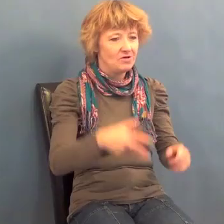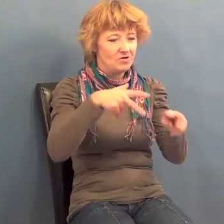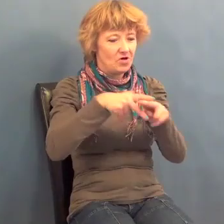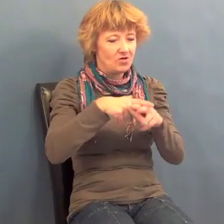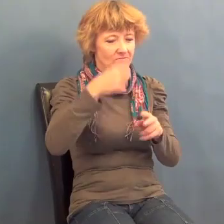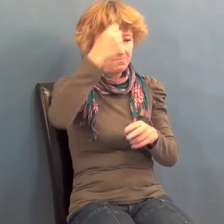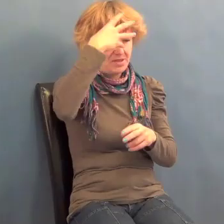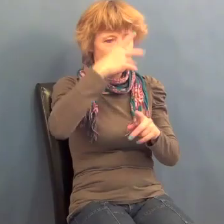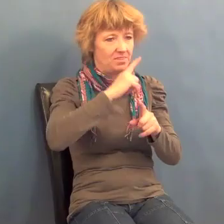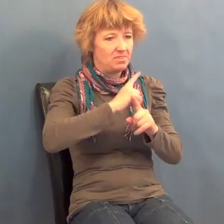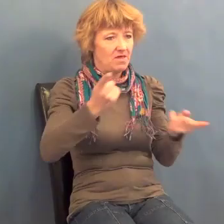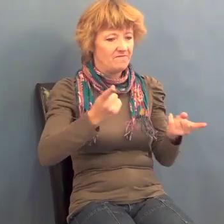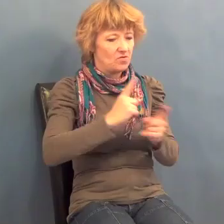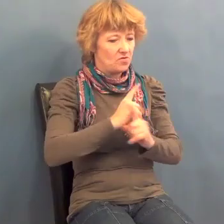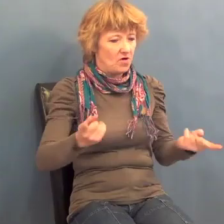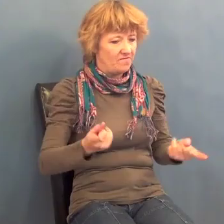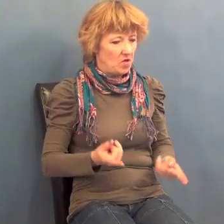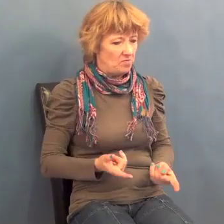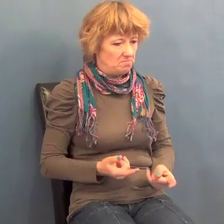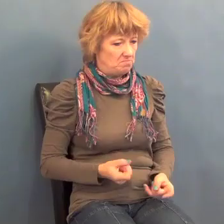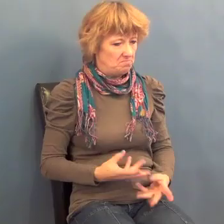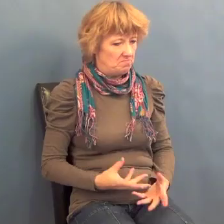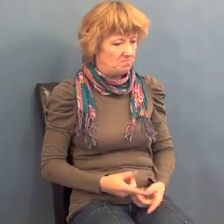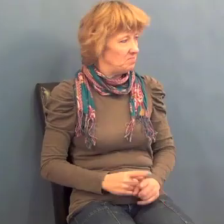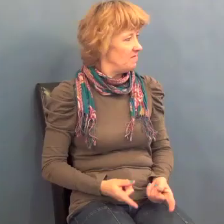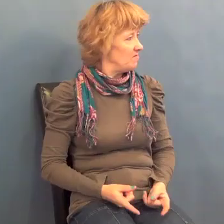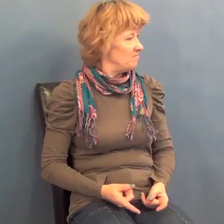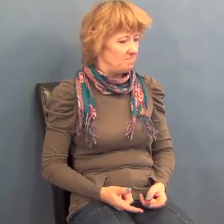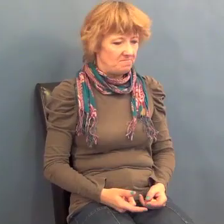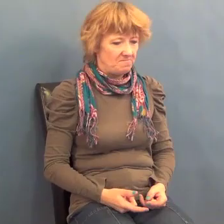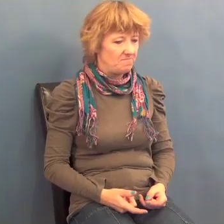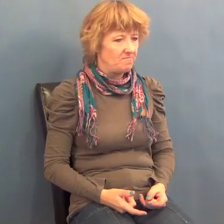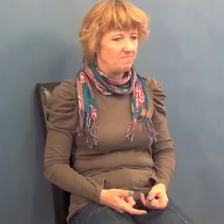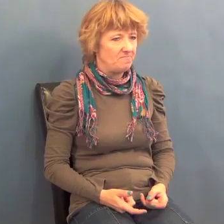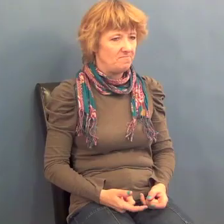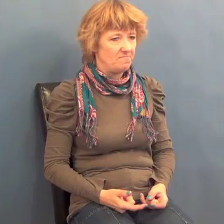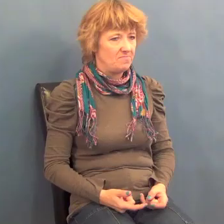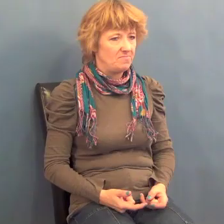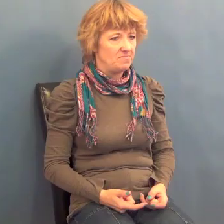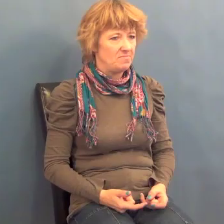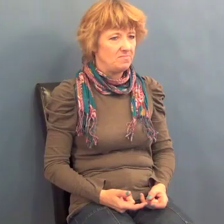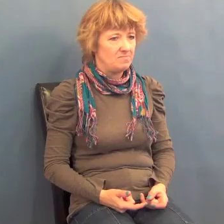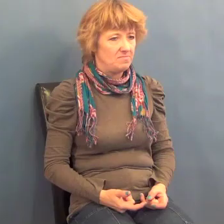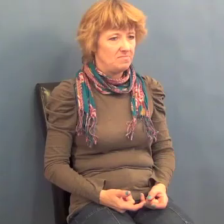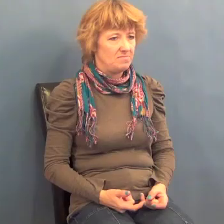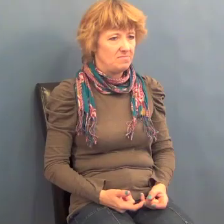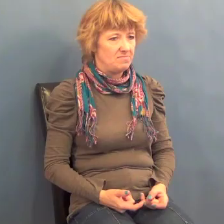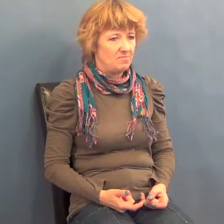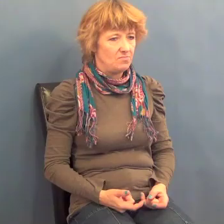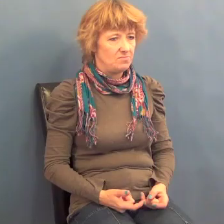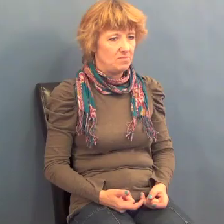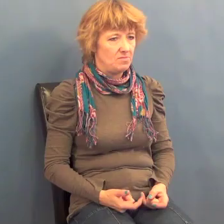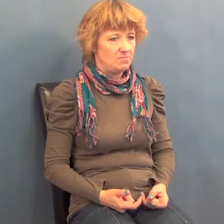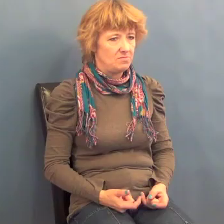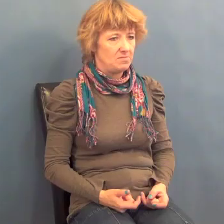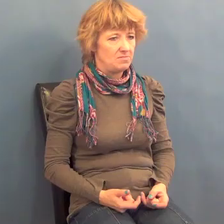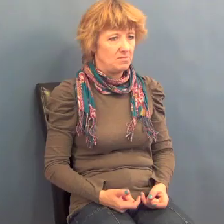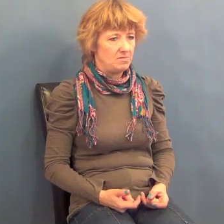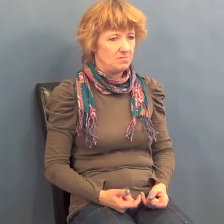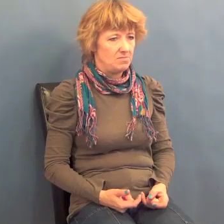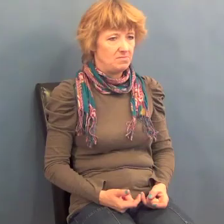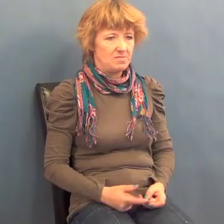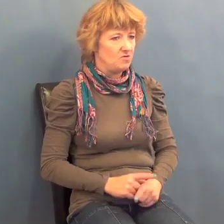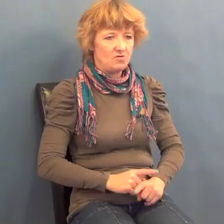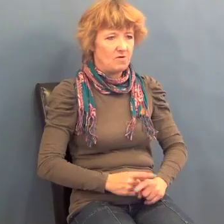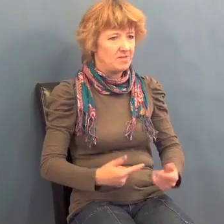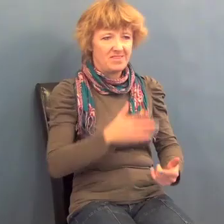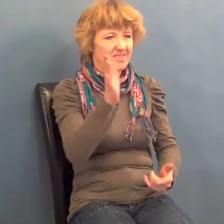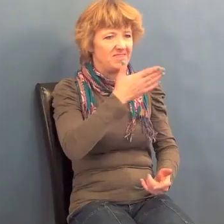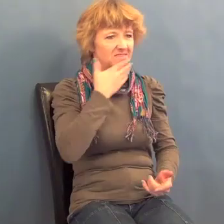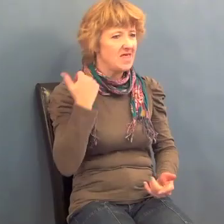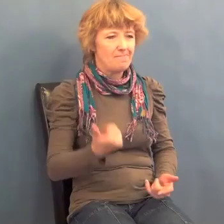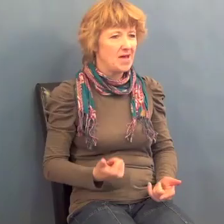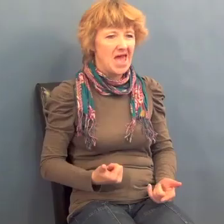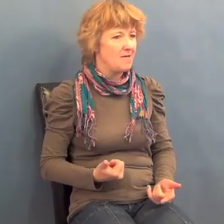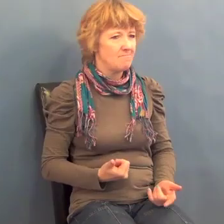Koniom nie wolno brać prysznica, nie ma czegoś takiego.